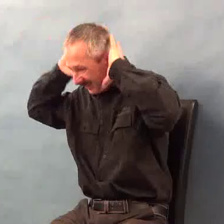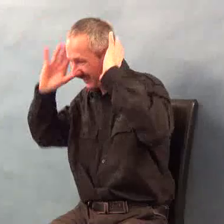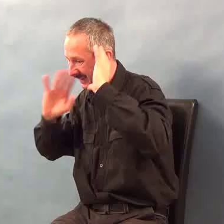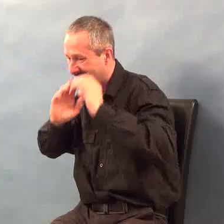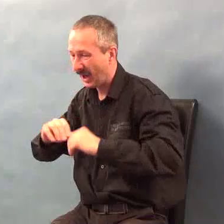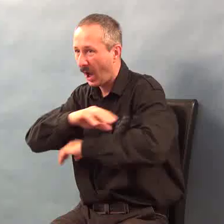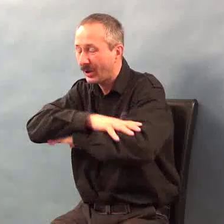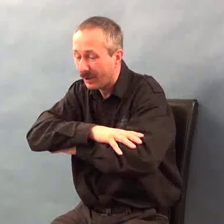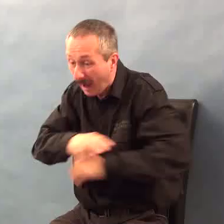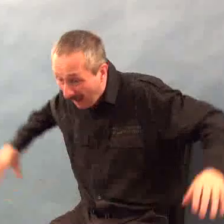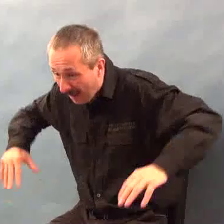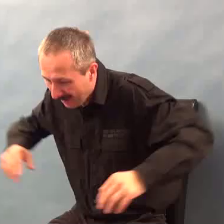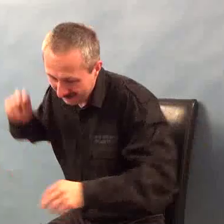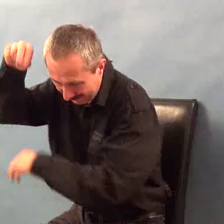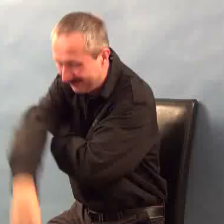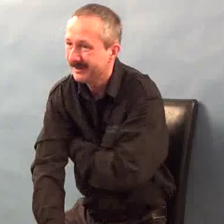Pies wypadł za okno.